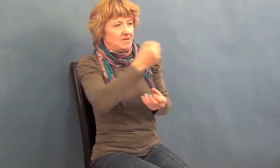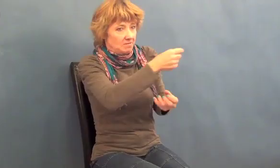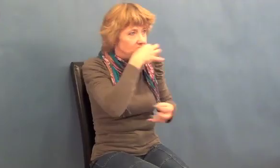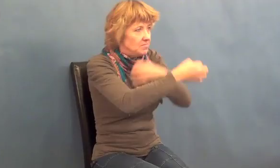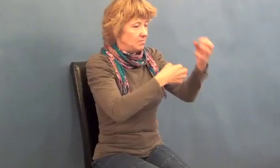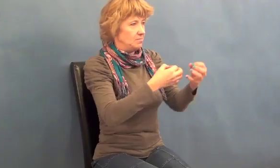Tak opowiadali.